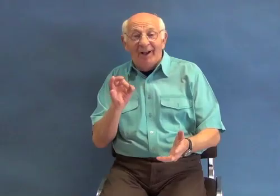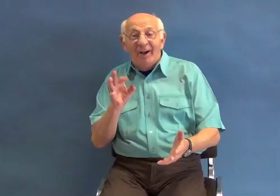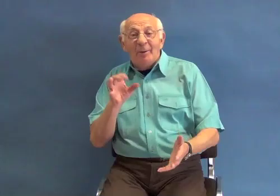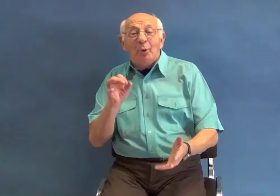Bo.